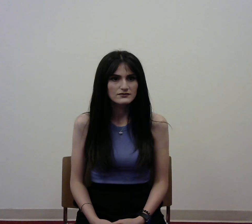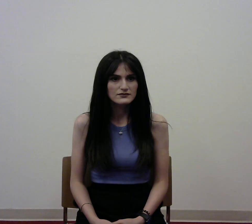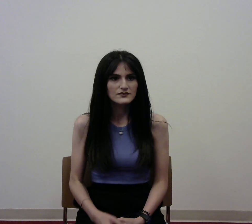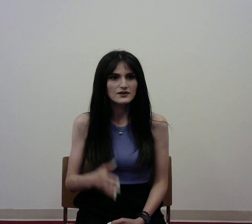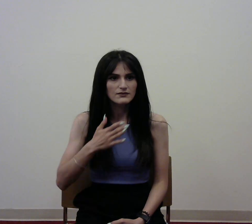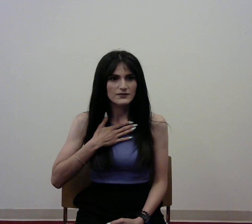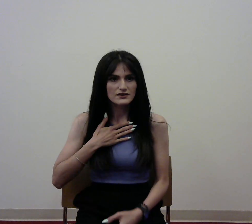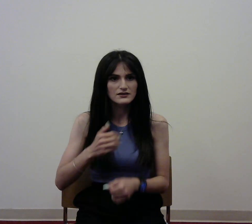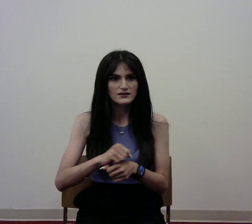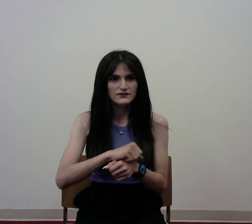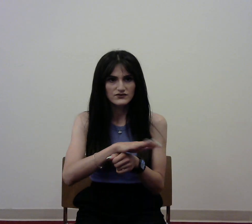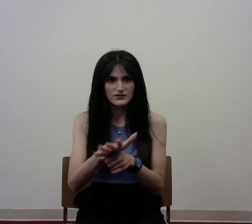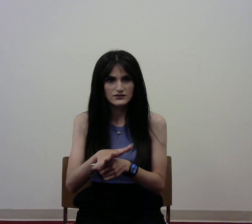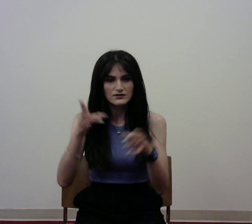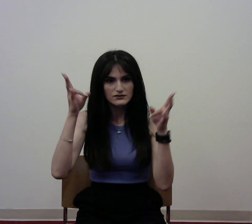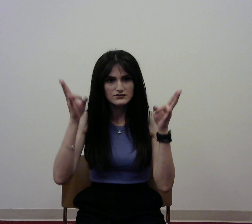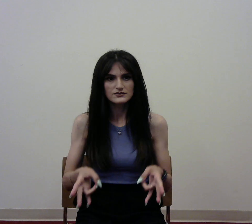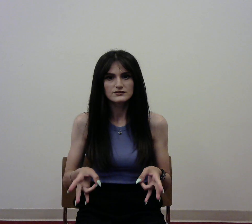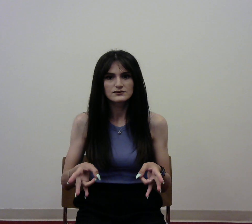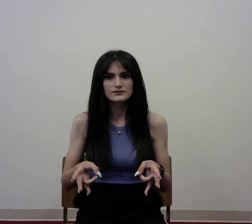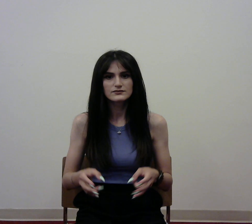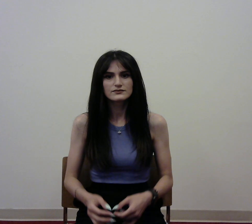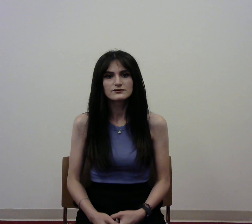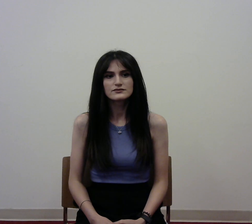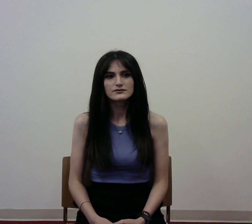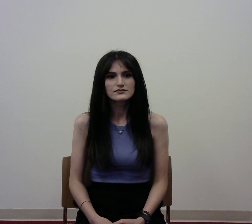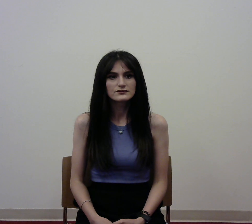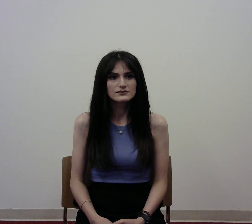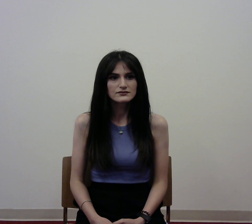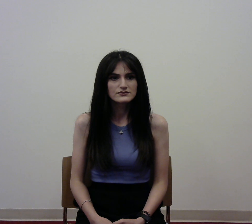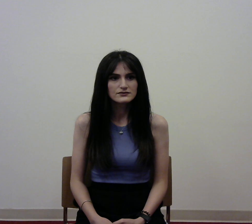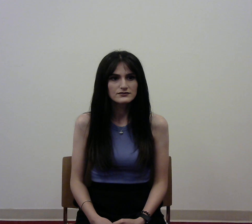Mən Covid-ə tutulmuşam